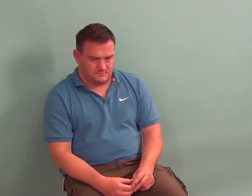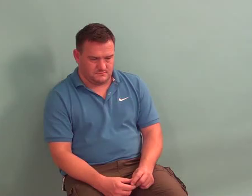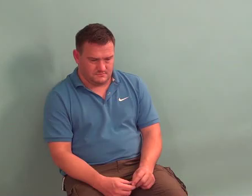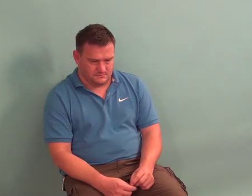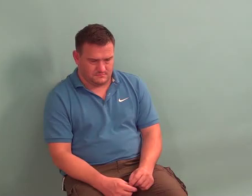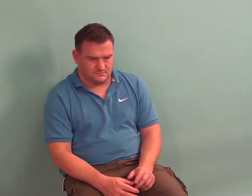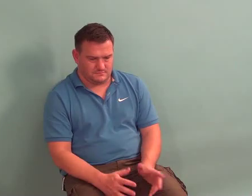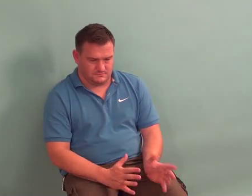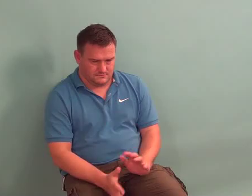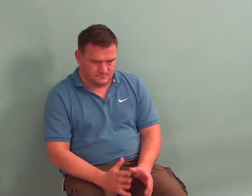Migają.